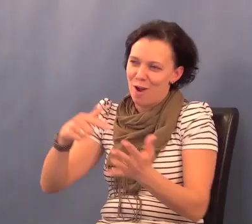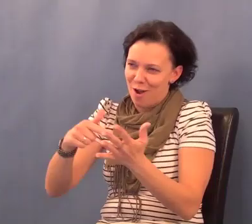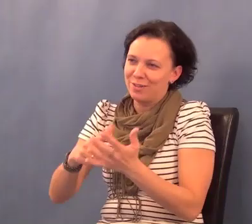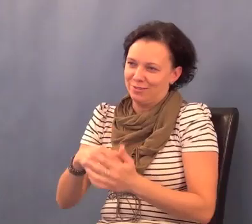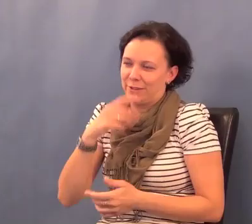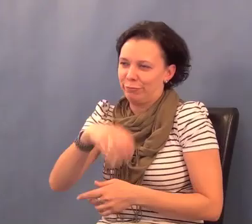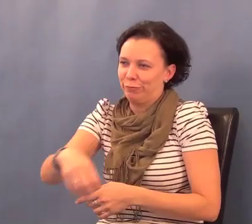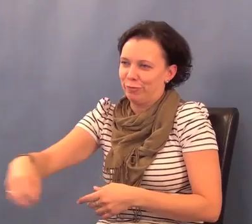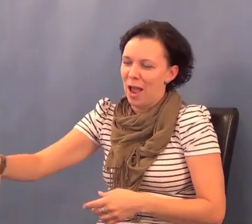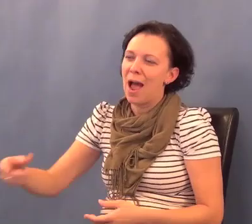O to chodzi, zwierzęta jedzą z wanny.